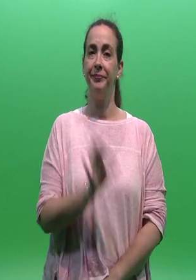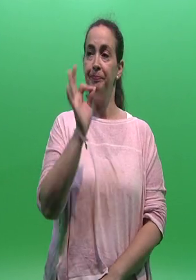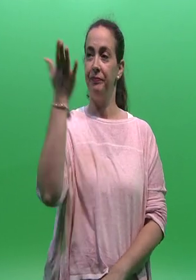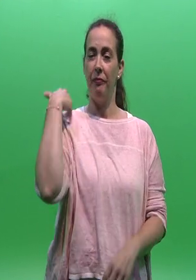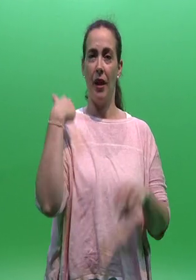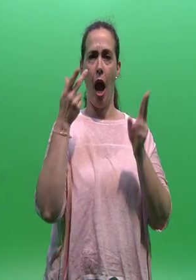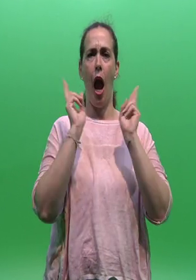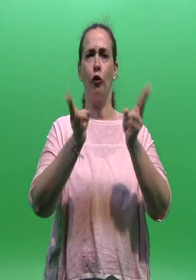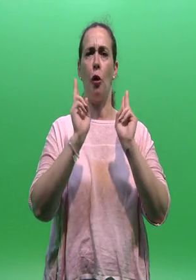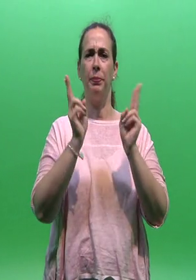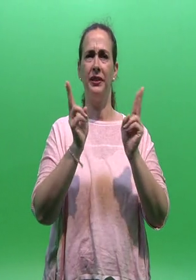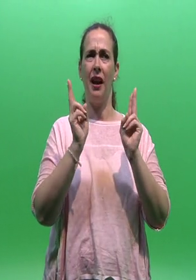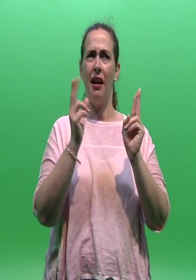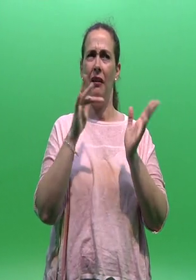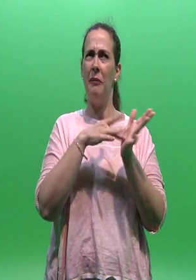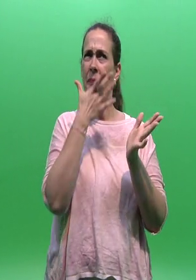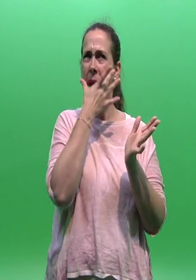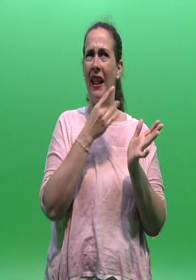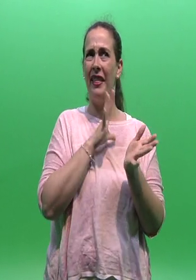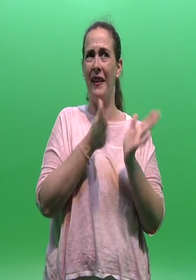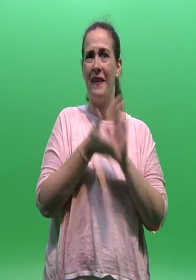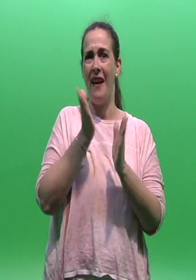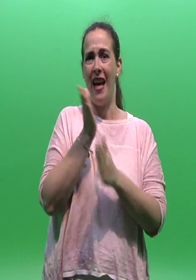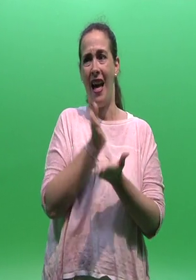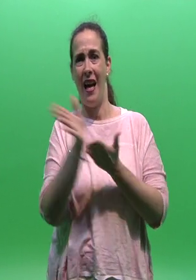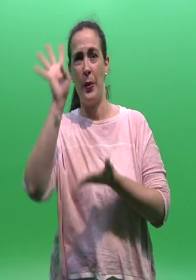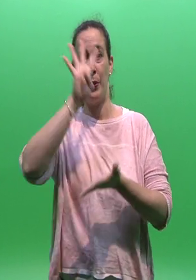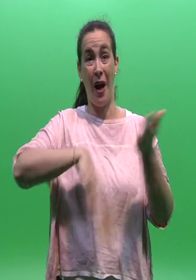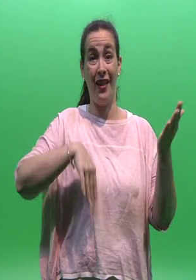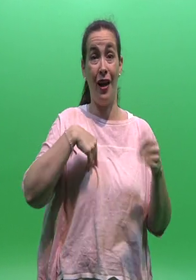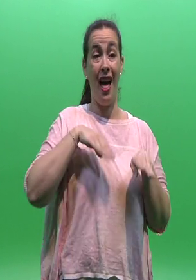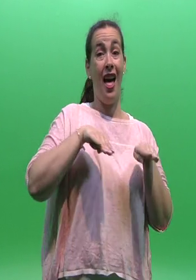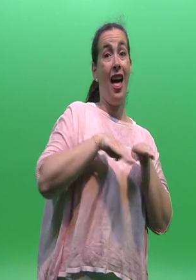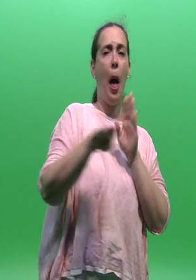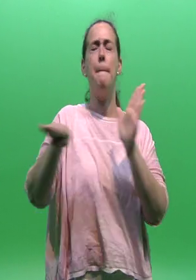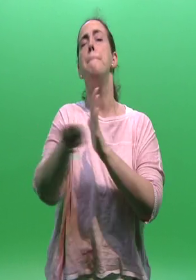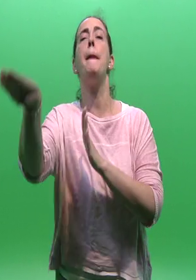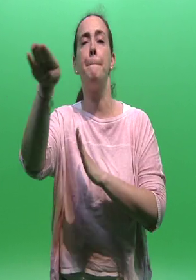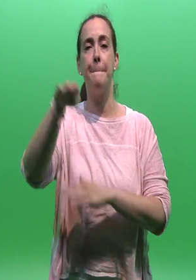Anava per l'autopista, em sembla que vaig agafra la sortida per anar cap a Barcelona, i vaig xocar amb el cotxe amb la paret de la rampa.